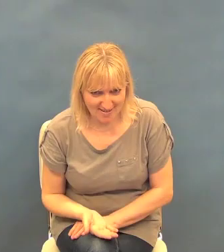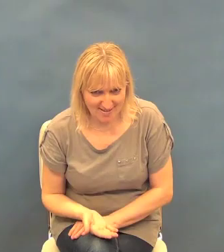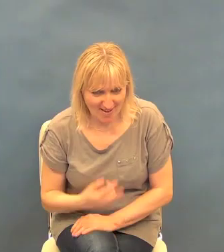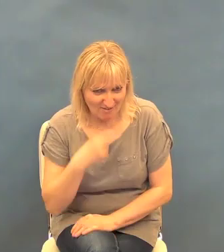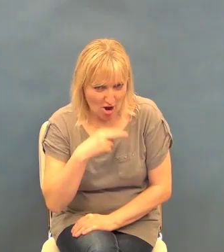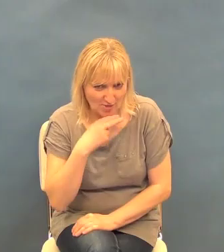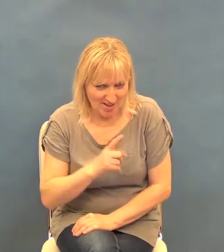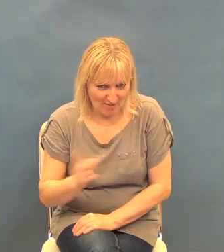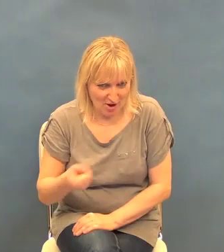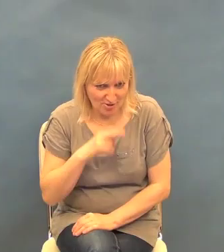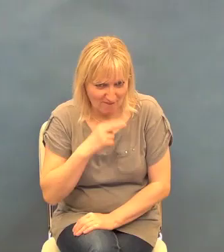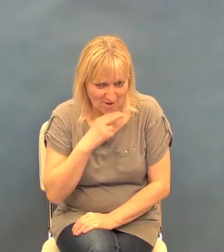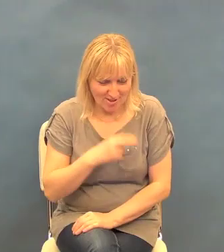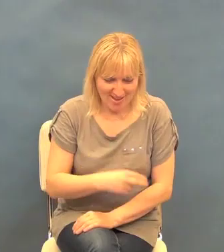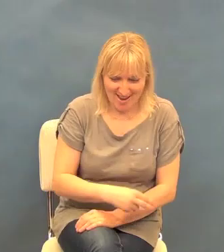Wody nie wolno, wody.